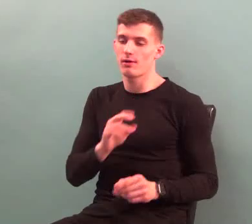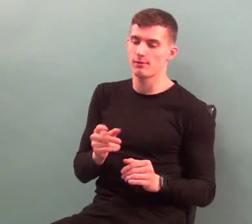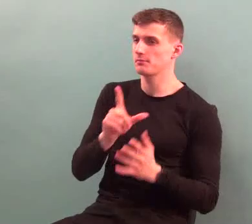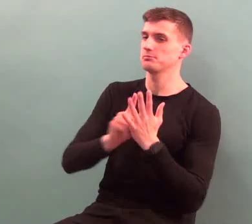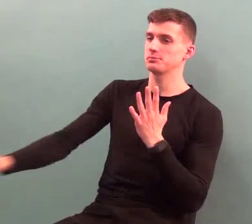Odchodzi.